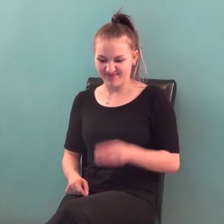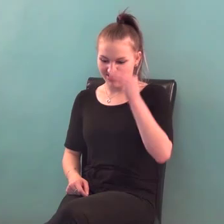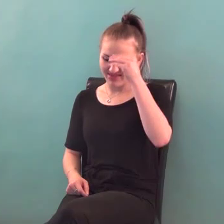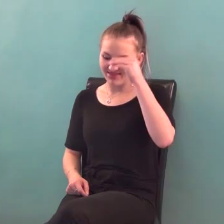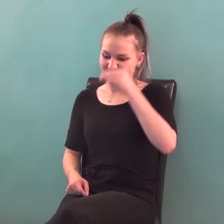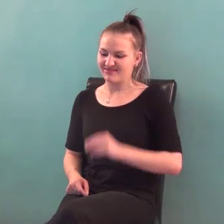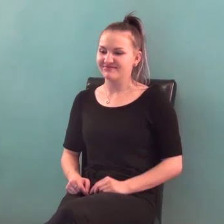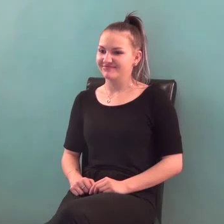Krzywo założone kaski.